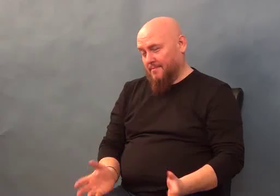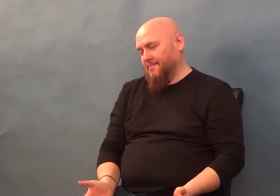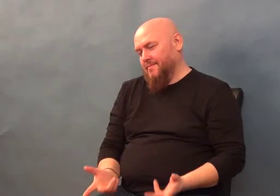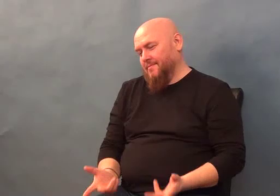Nie zauważył.